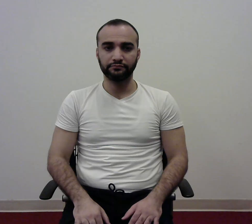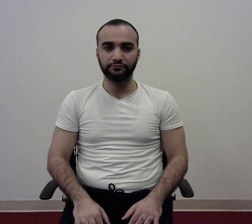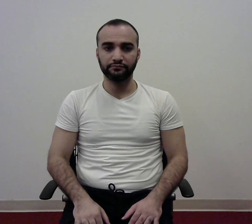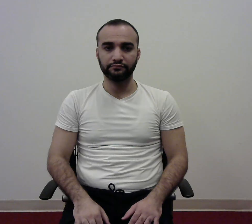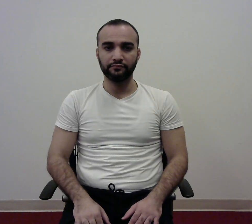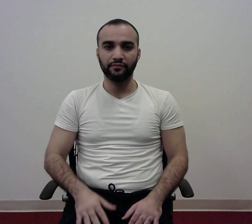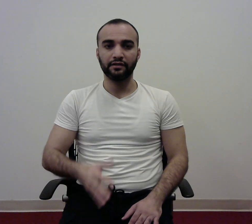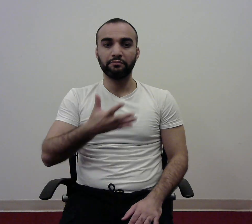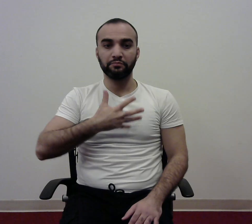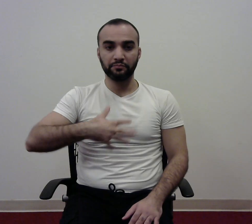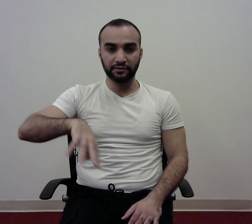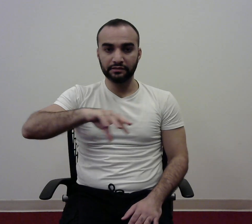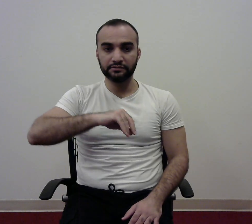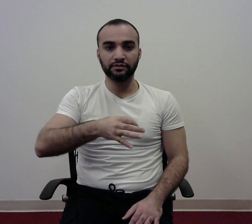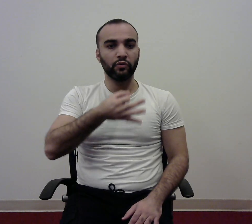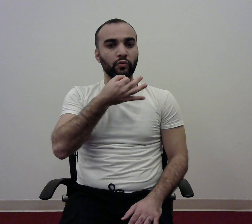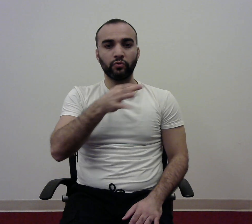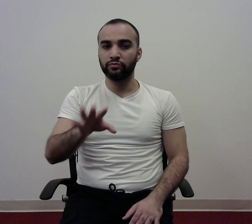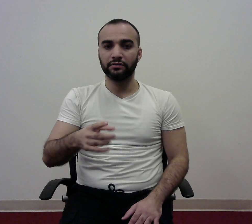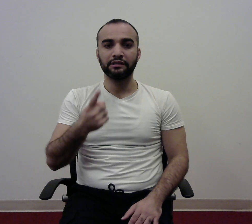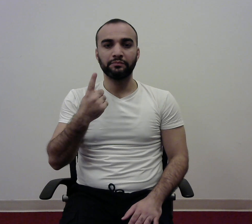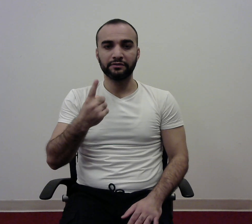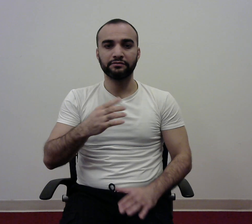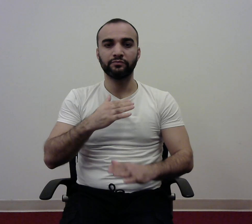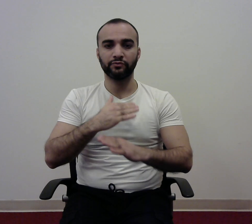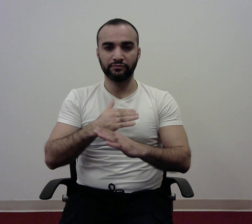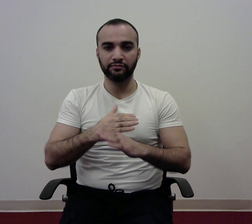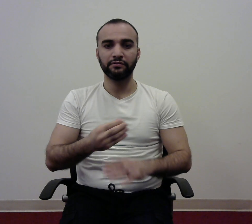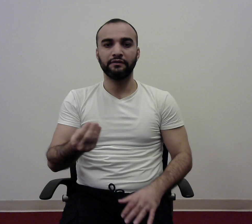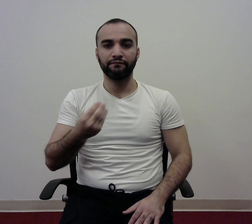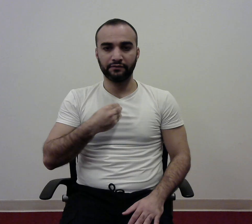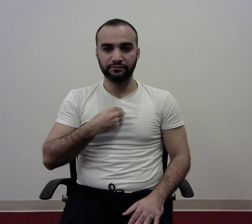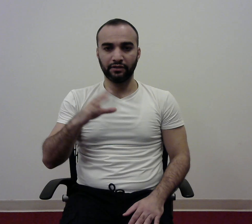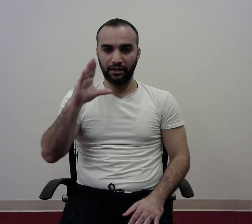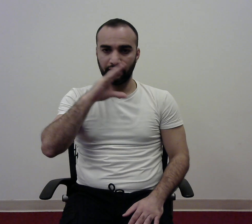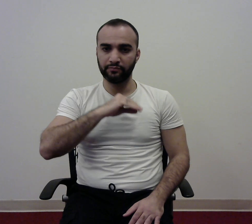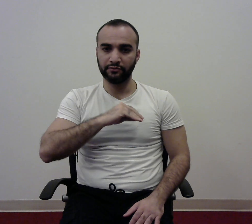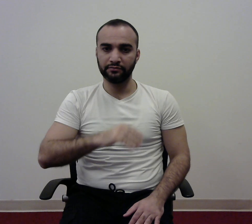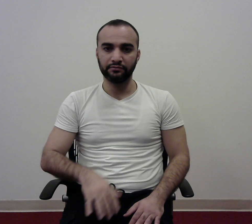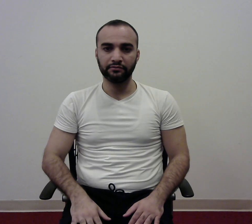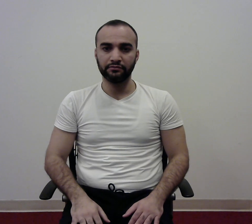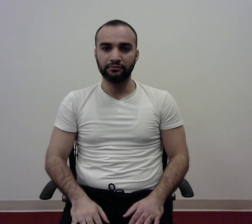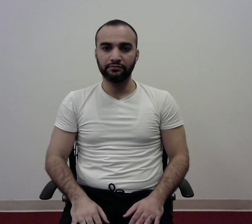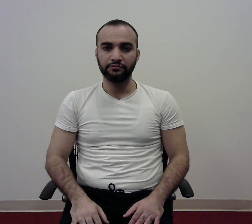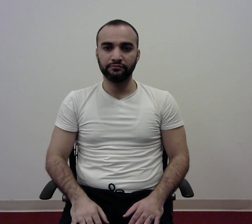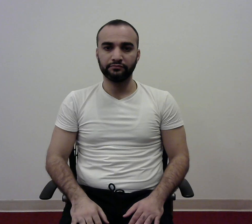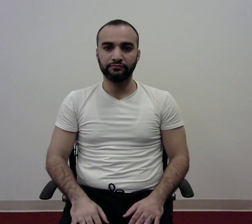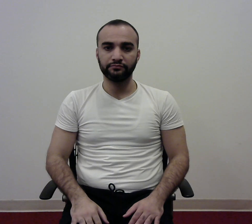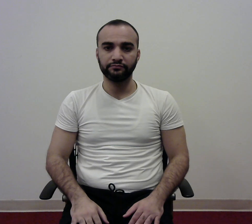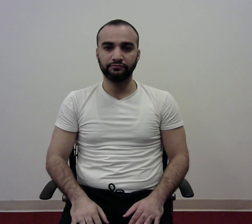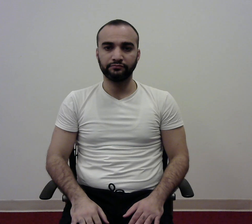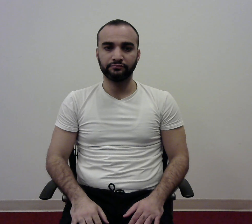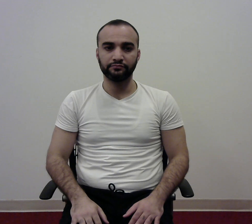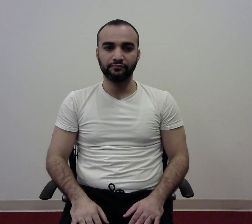Bizə hər hansı bir yardım düşürmü?